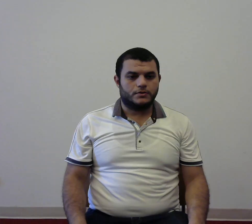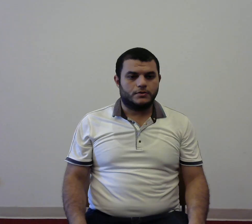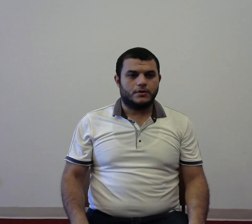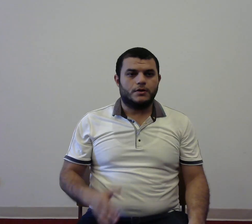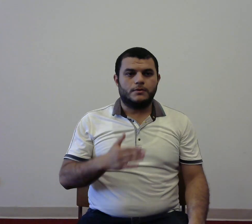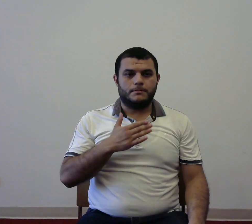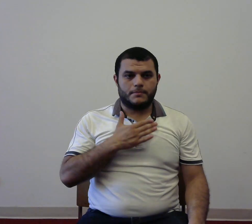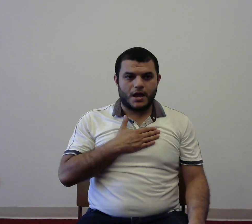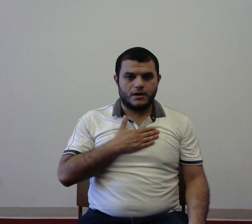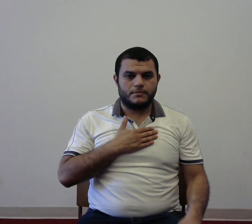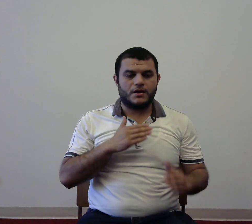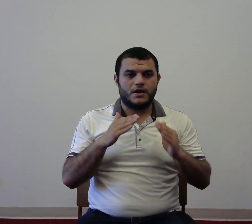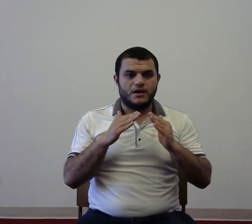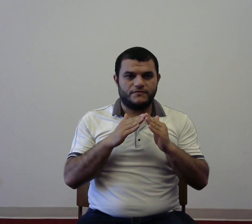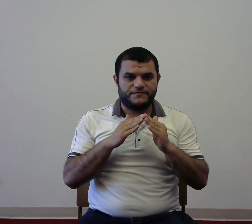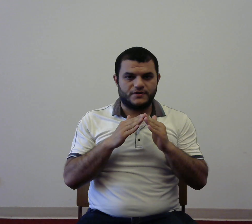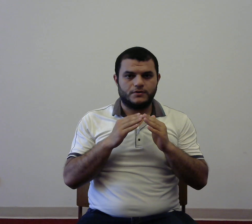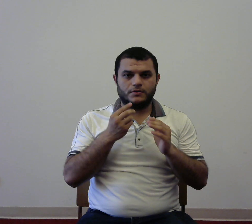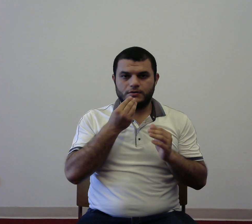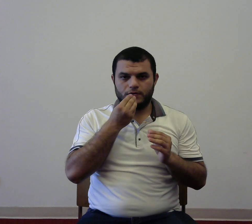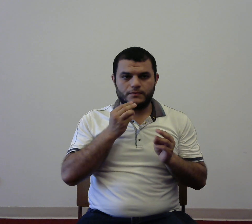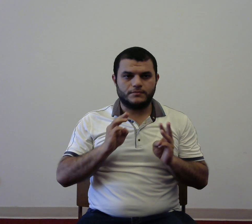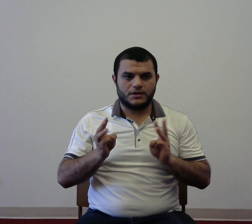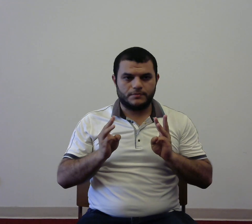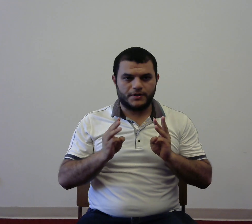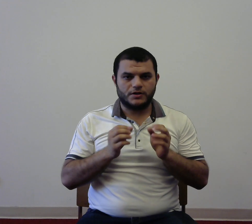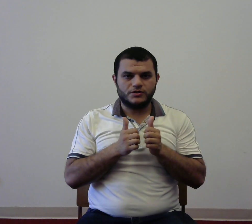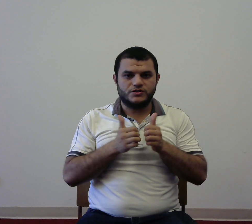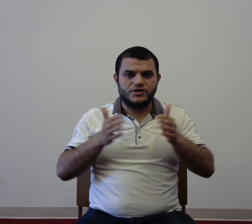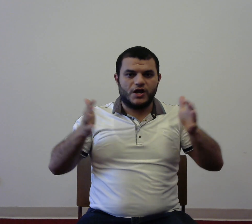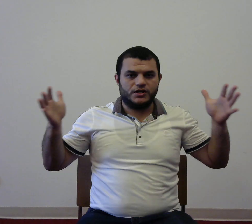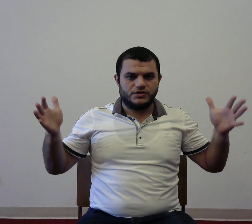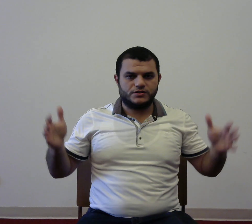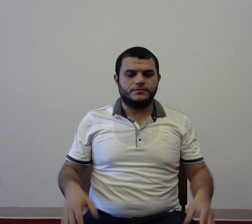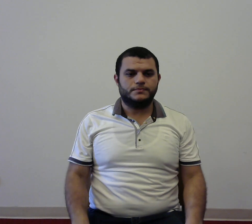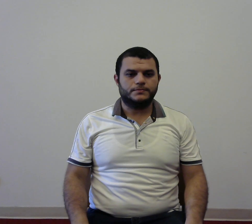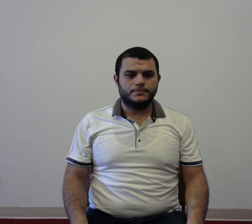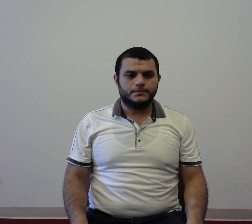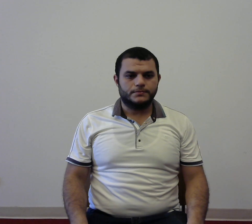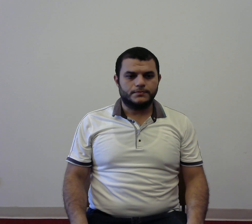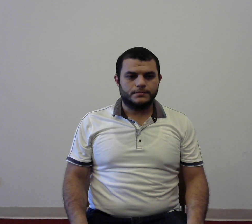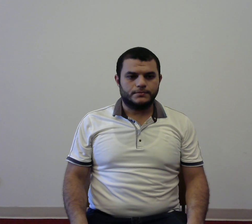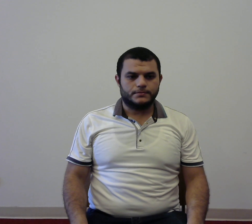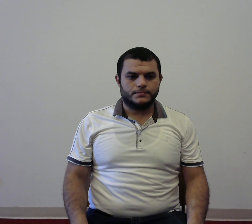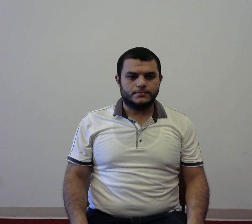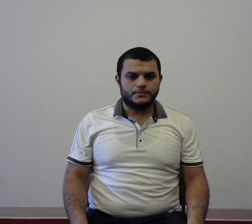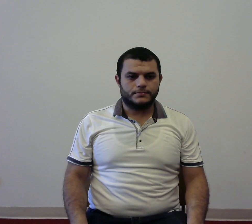Mənim evimin mətbəxi genişdir